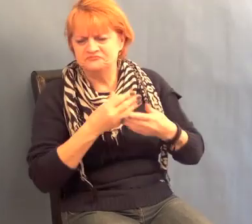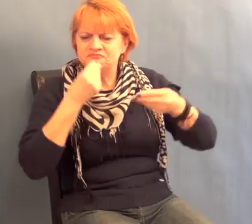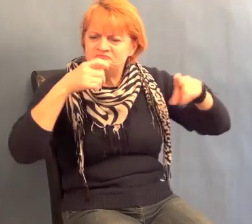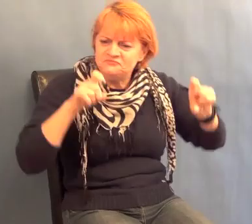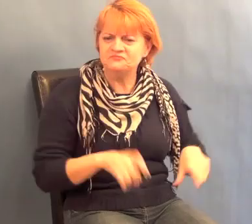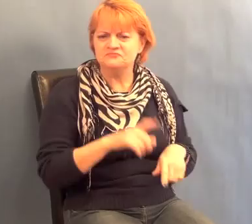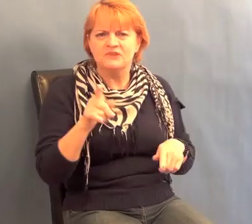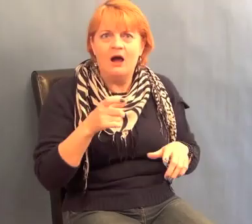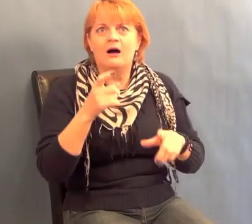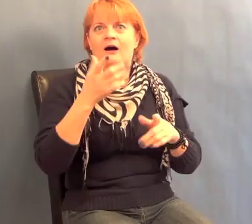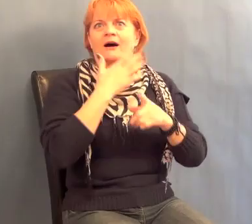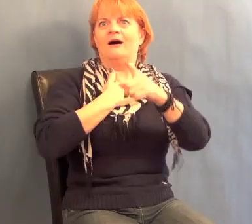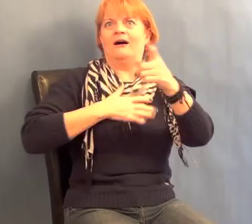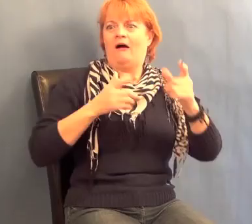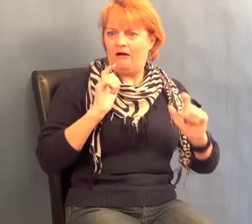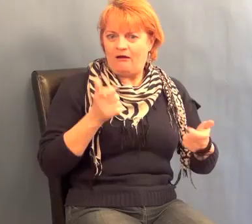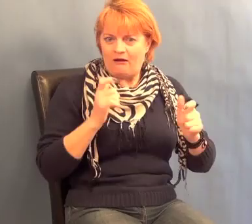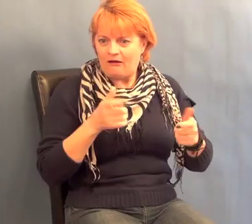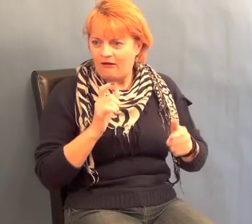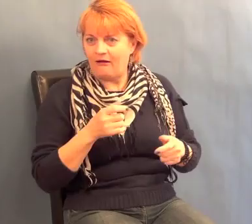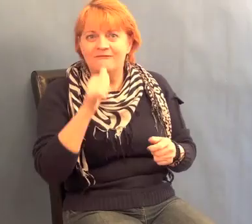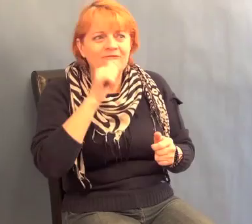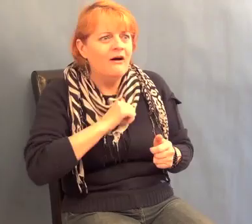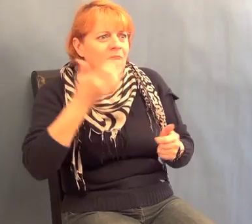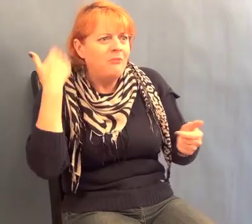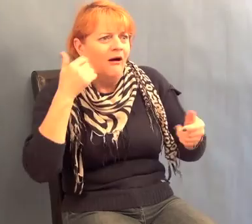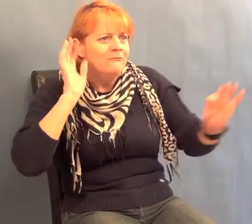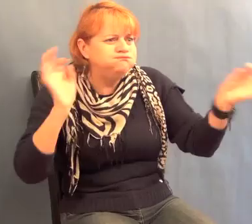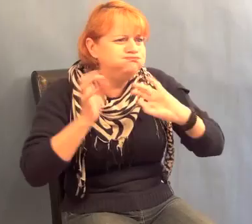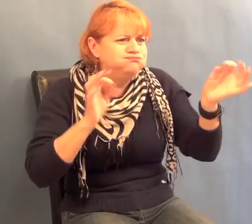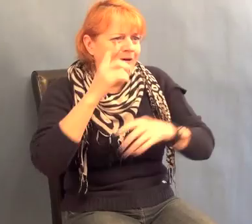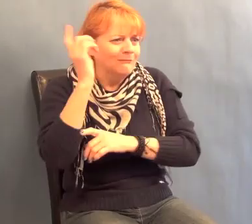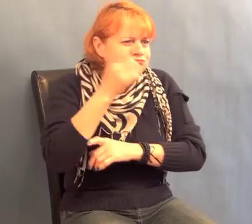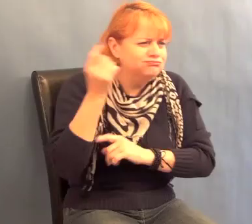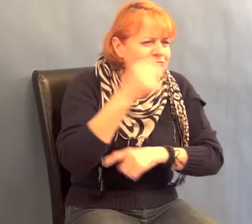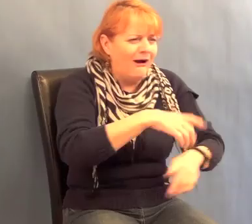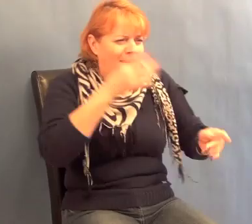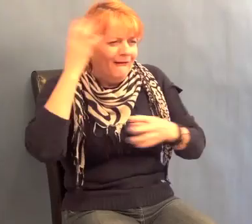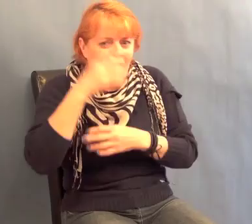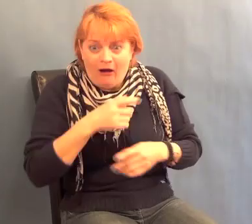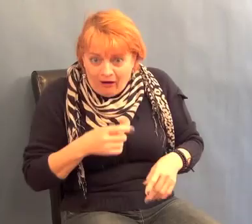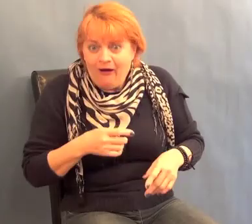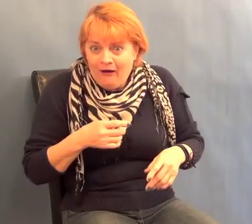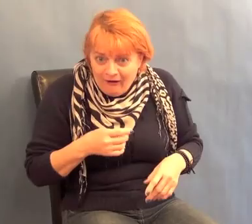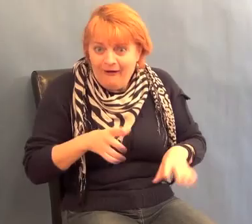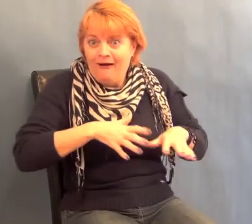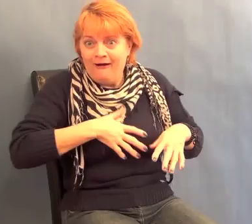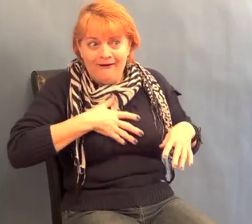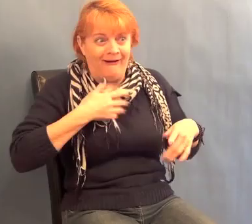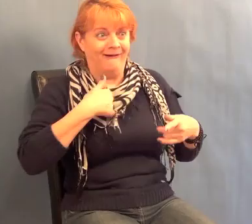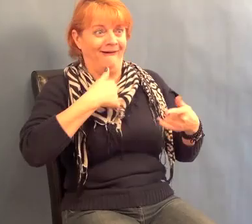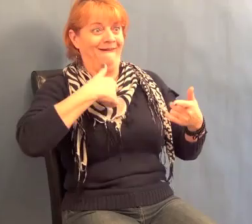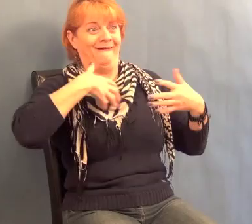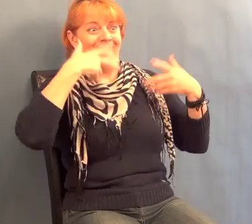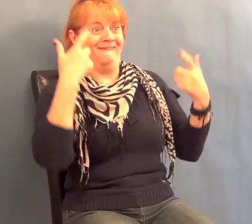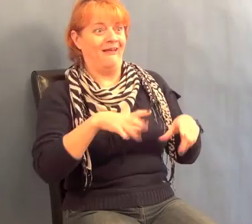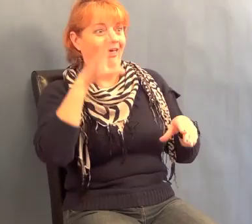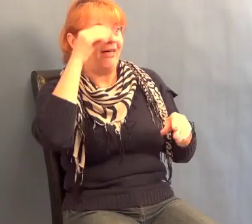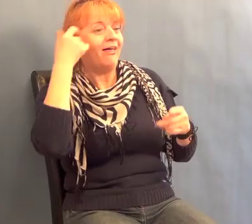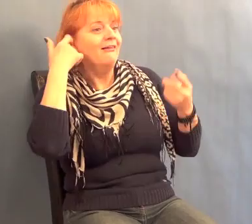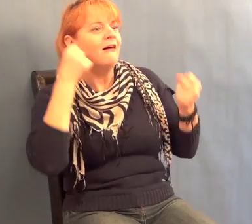Wszyscy zdziwieni, że on jest, opowiadają, że był alarm, przyjechała straż pożarna, a on się dziwi, bo nic takiego nie czuł ani nie słyszał, bo spał mocno.